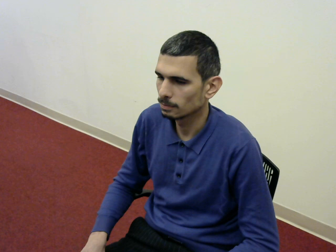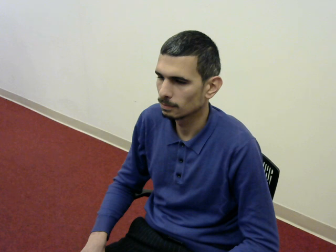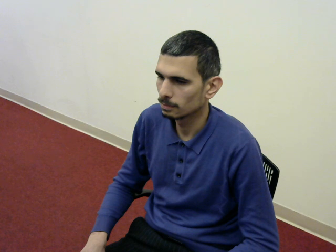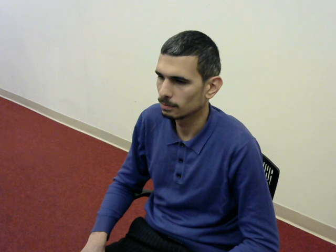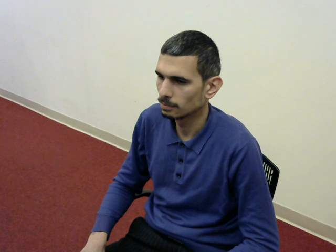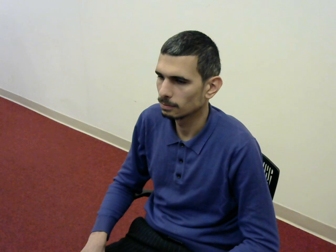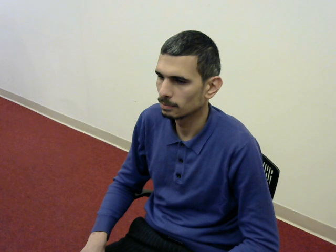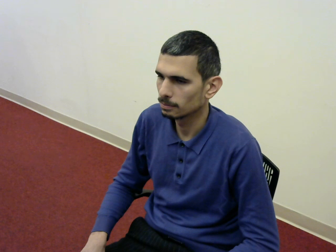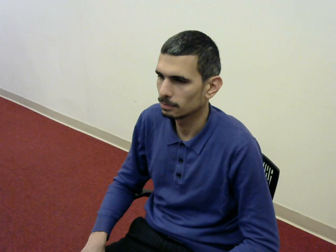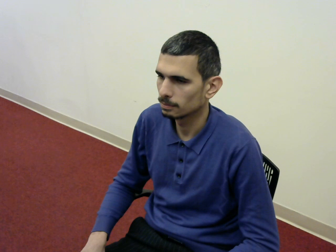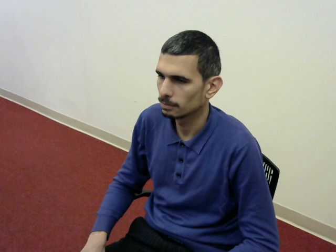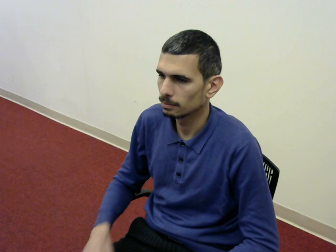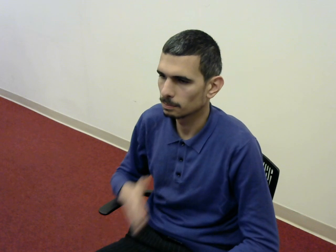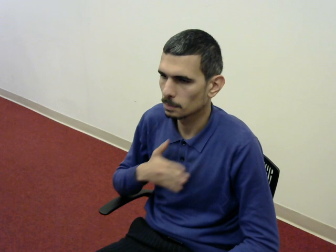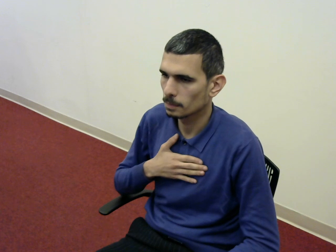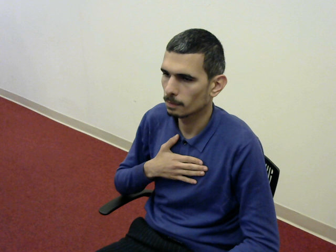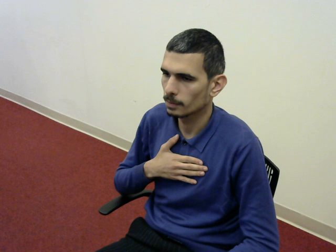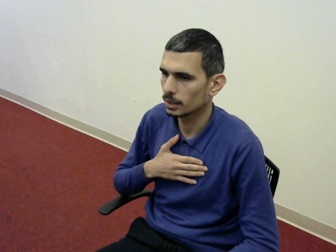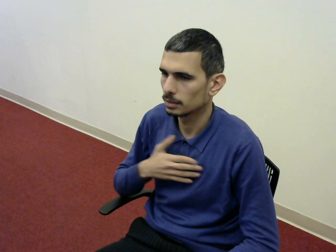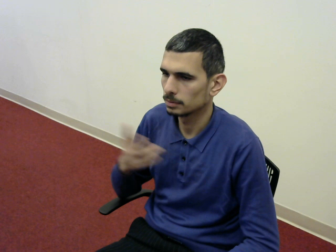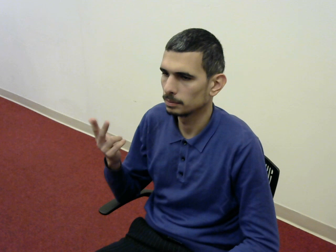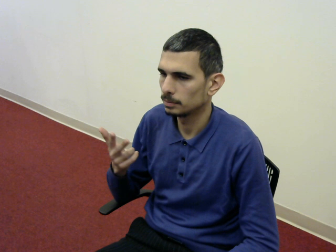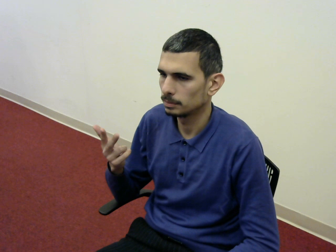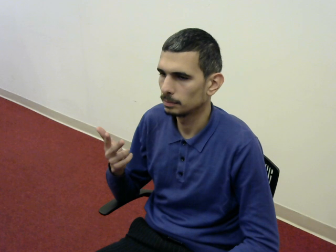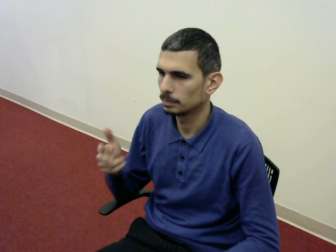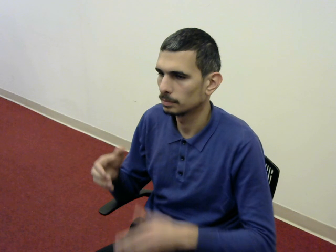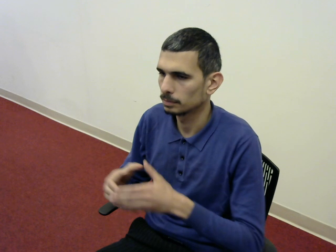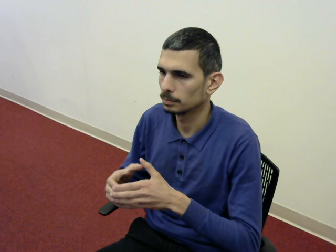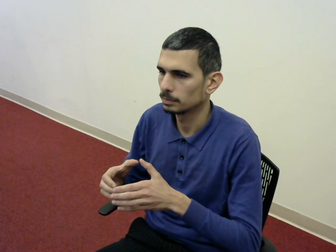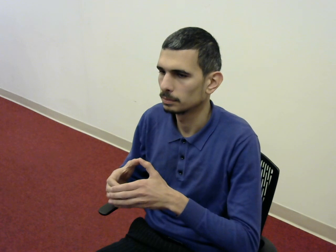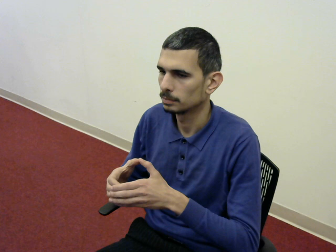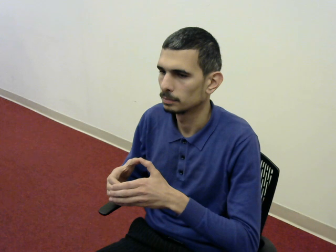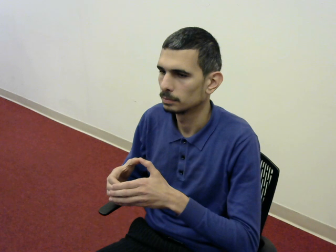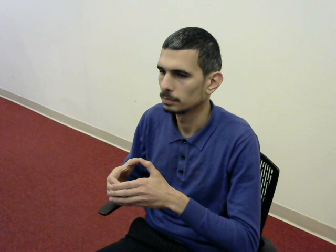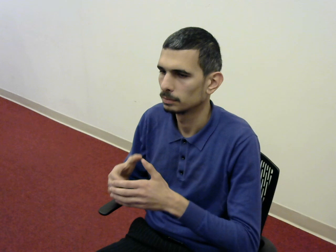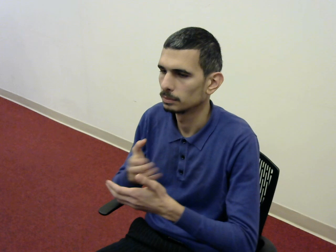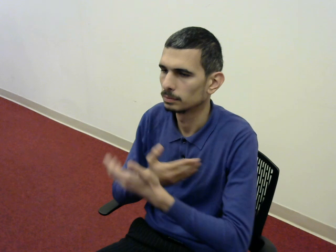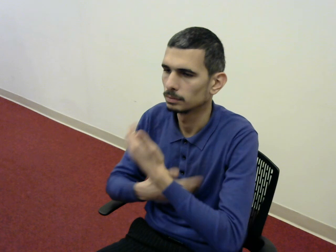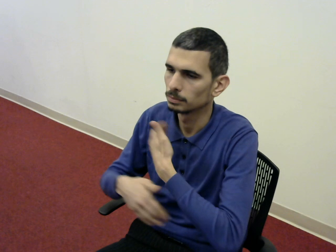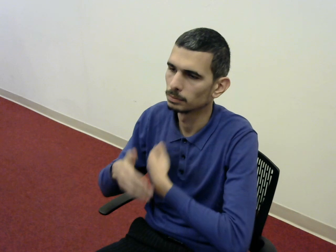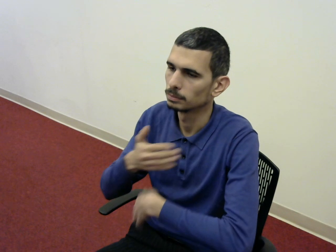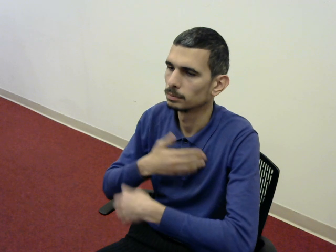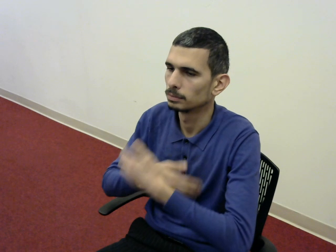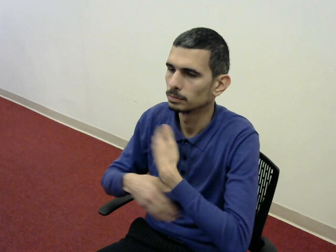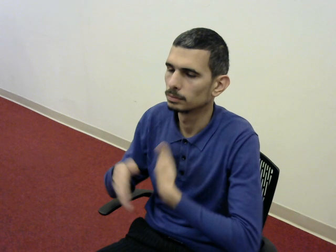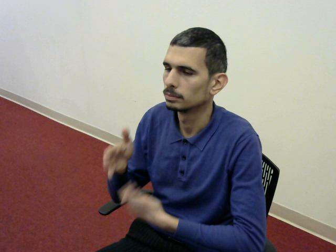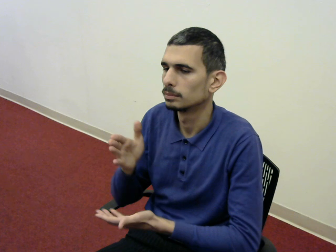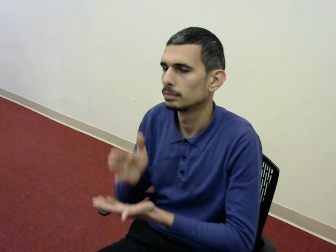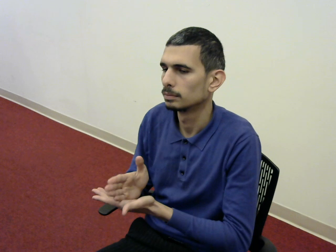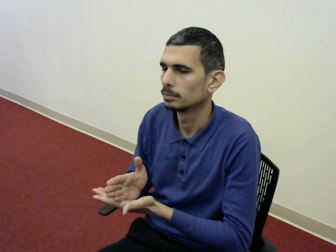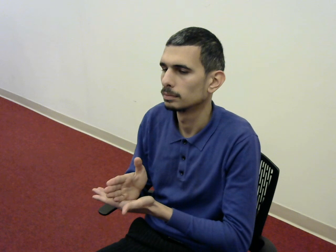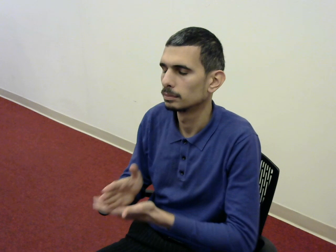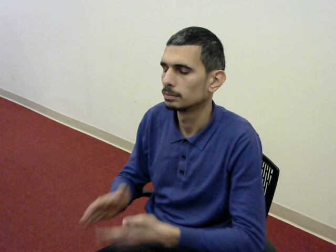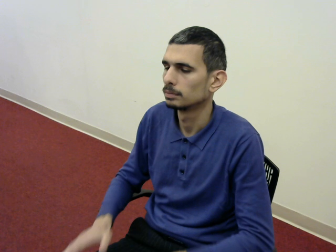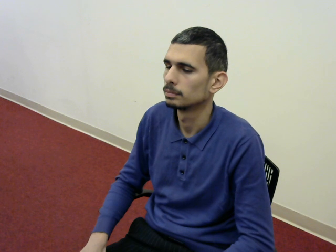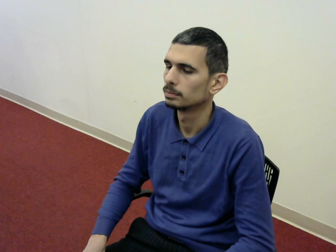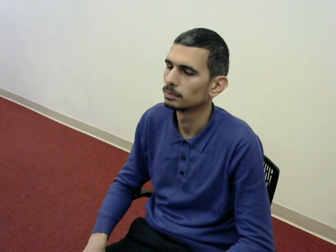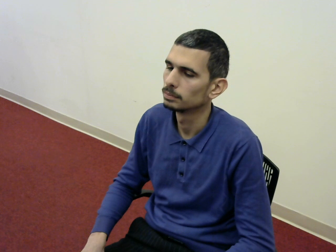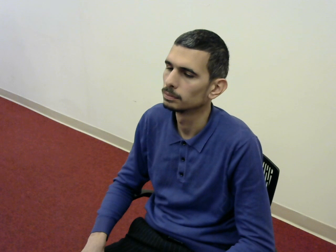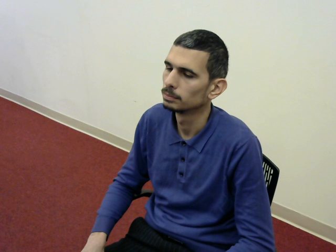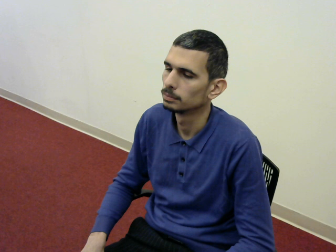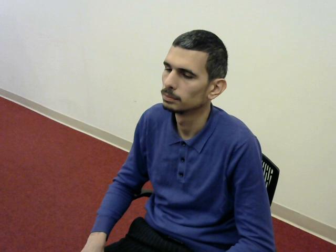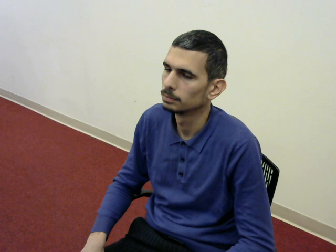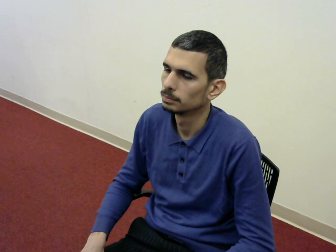Mənim üçünücü dərəcə əlilliyim var